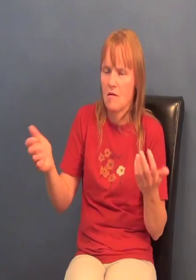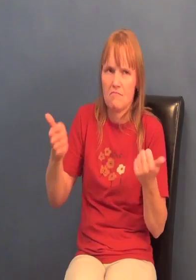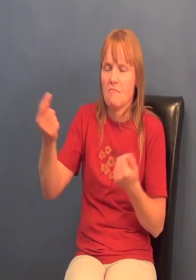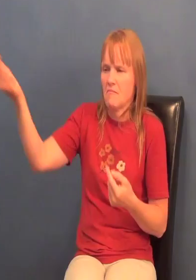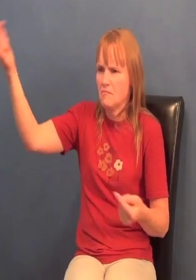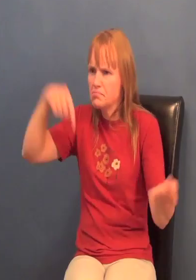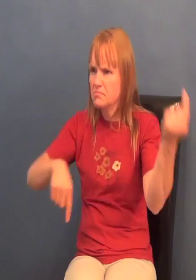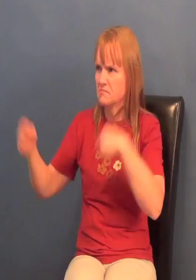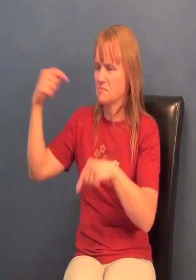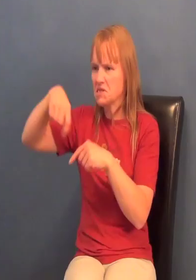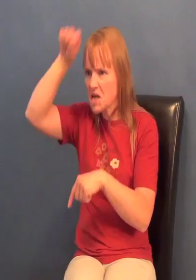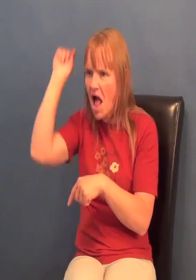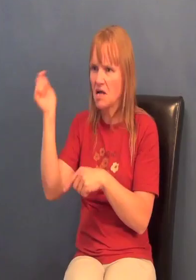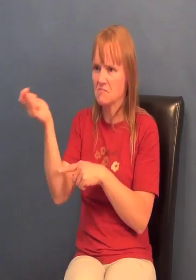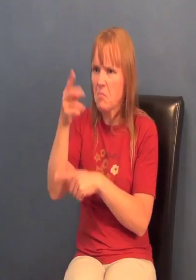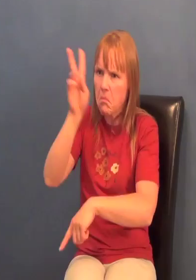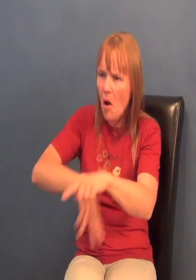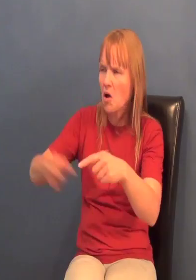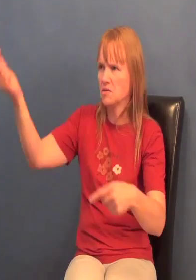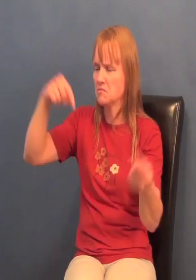Przyjeżdża straż pożarna, policja.